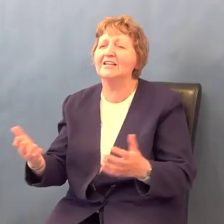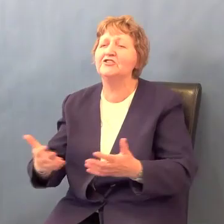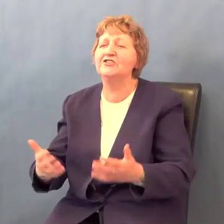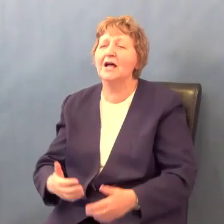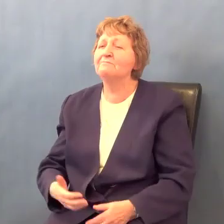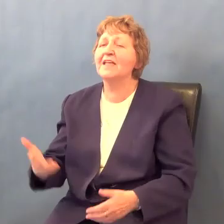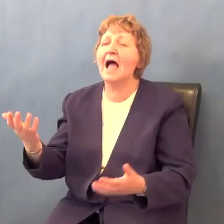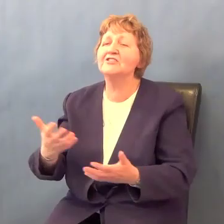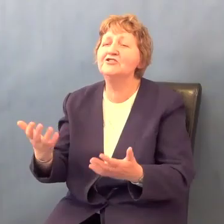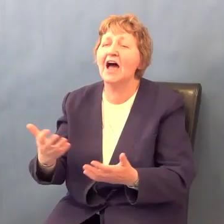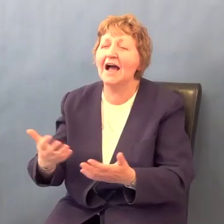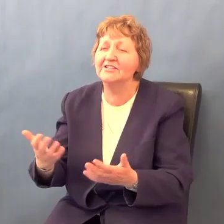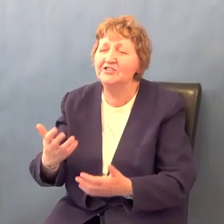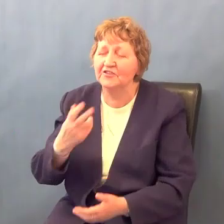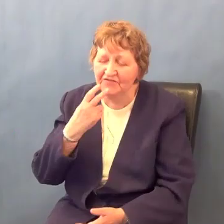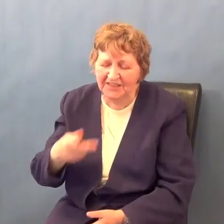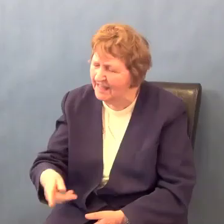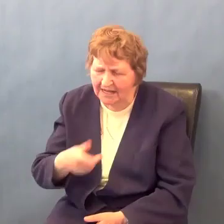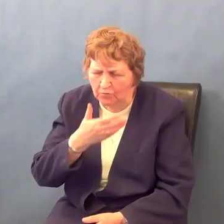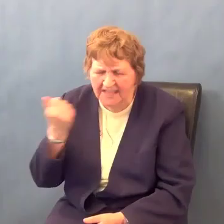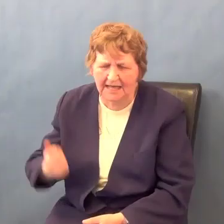Gdzie widziałaś? Takiego znaku nie ma.